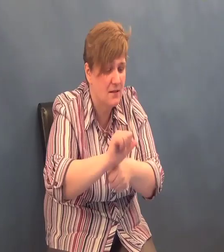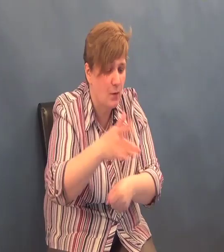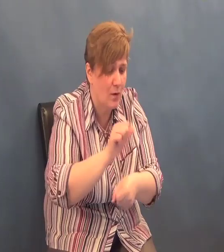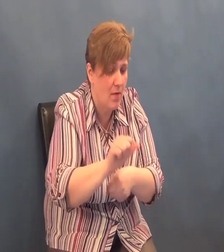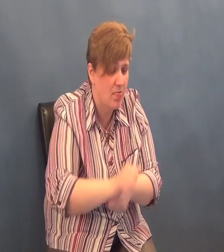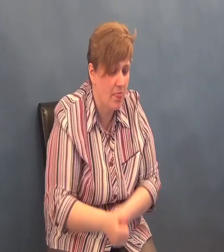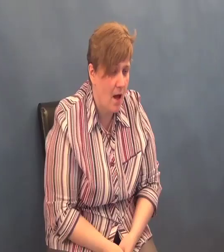Czyli jedenastego.